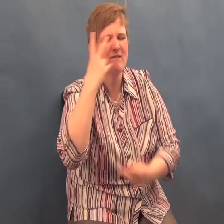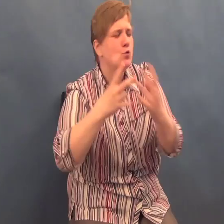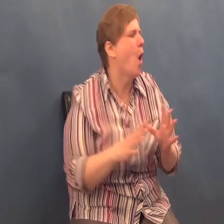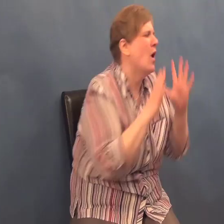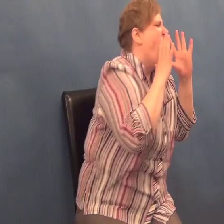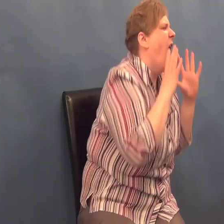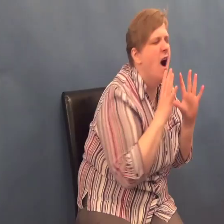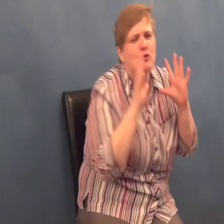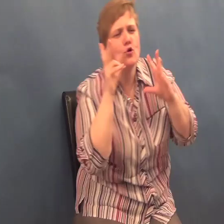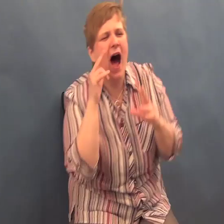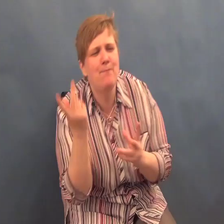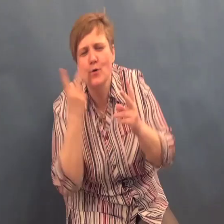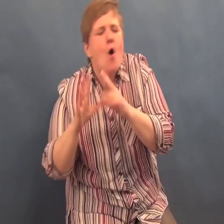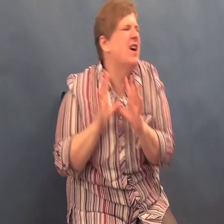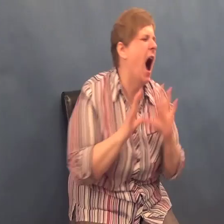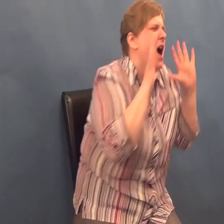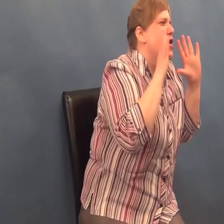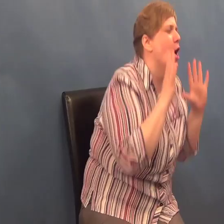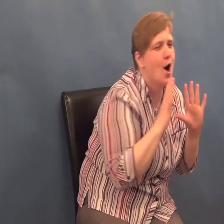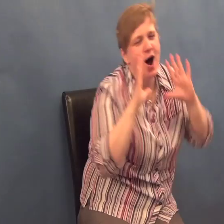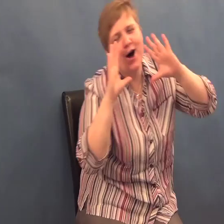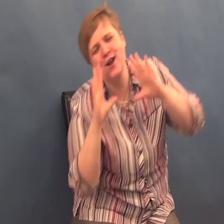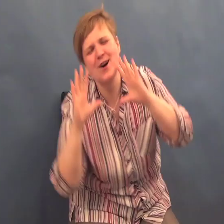Chodzili, szukali, wołali za nią.